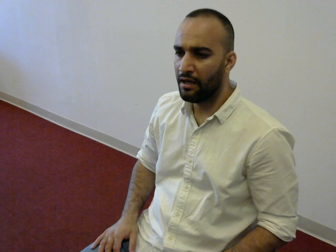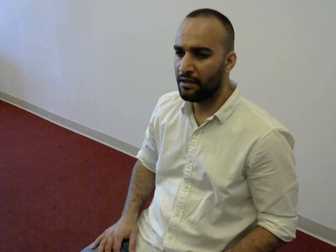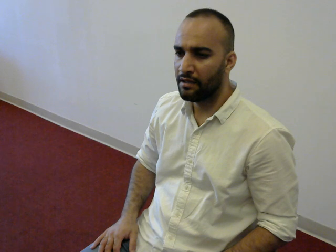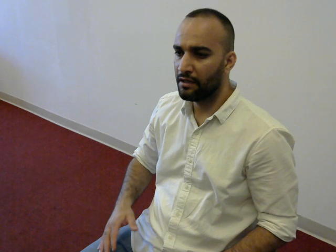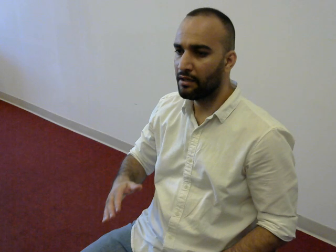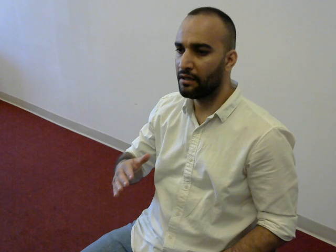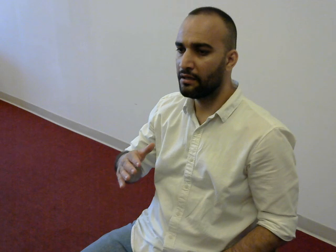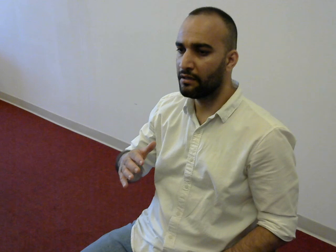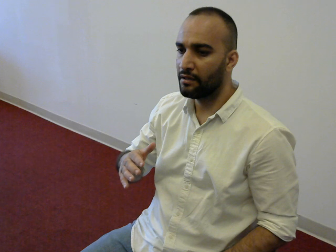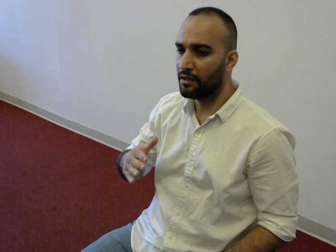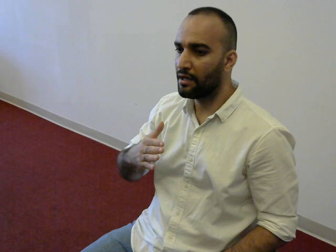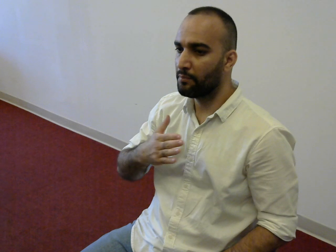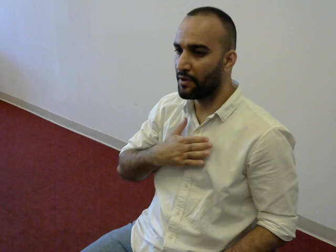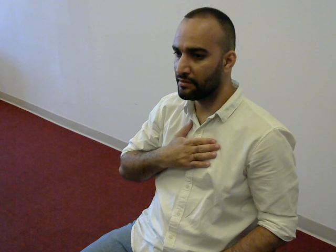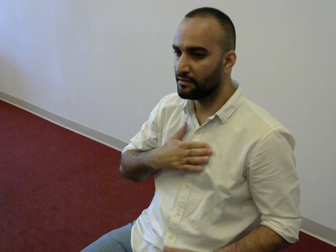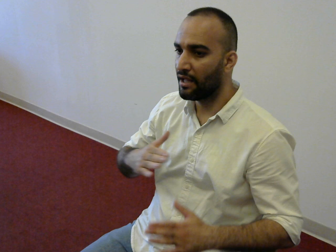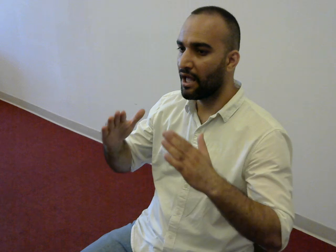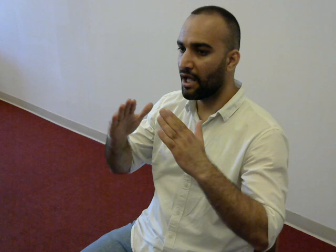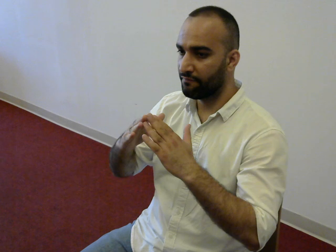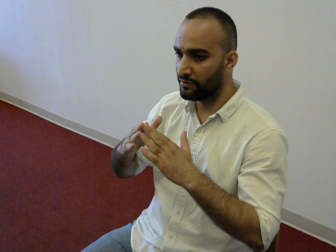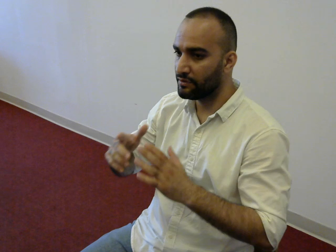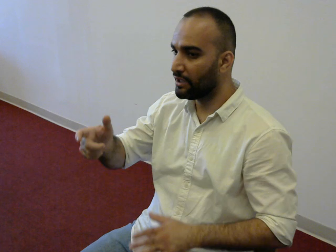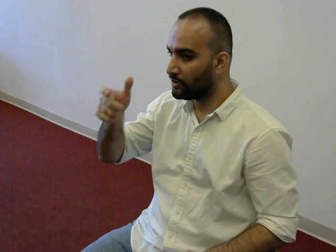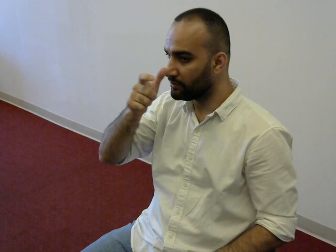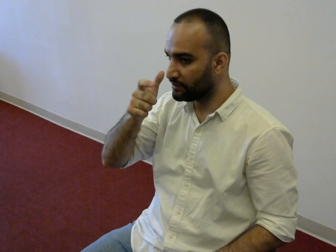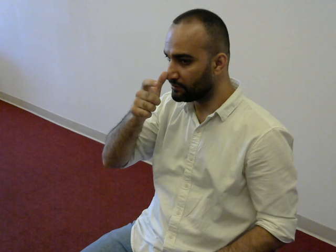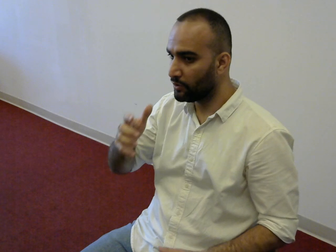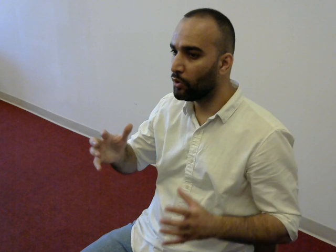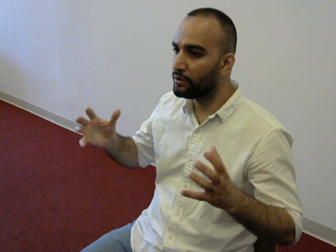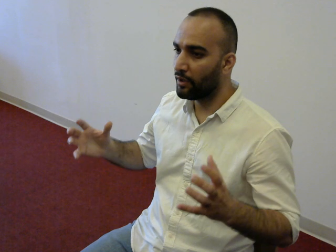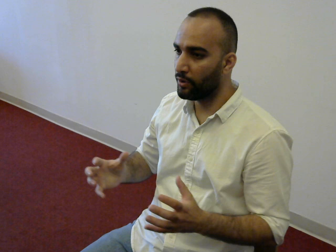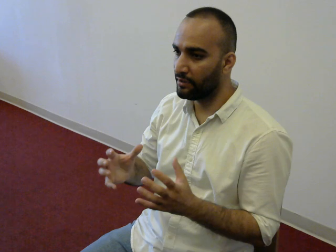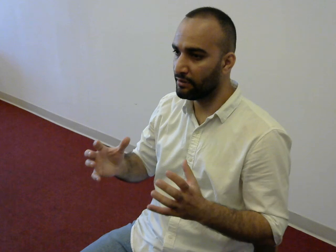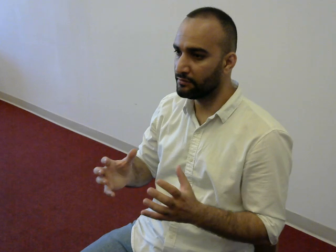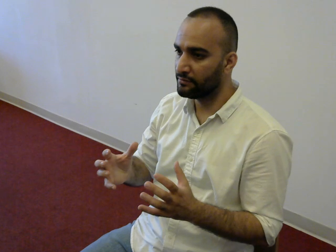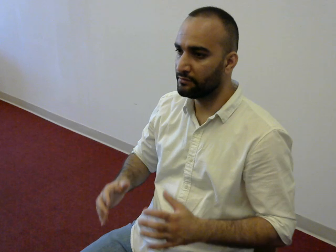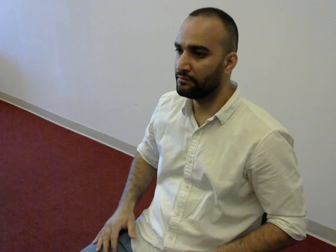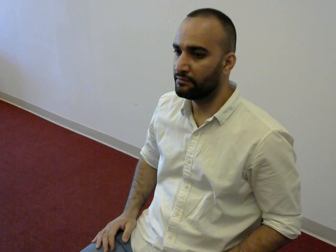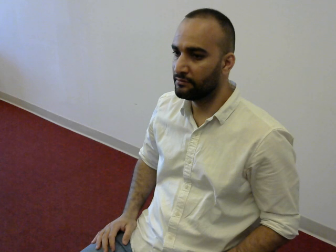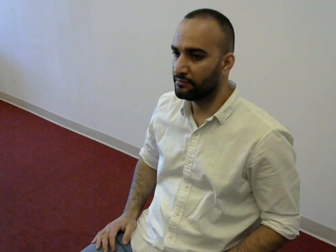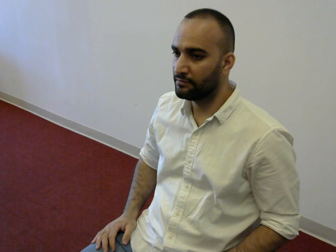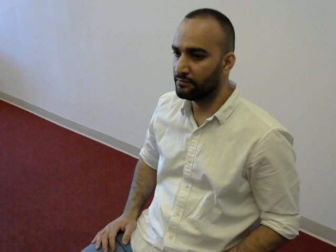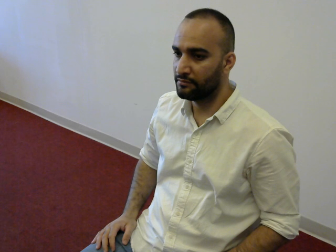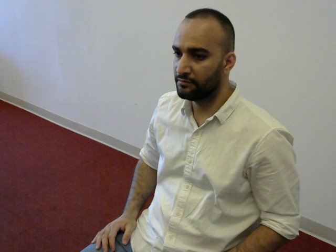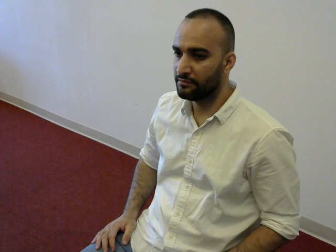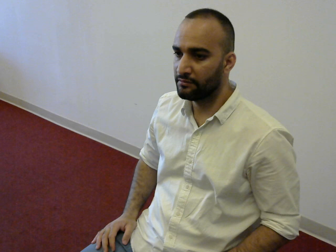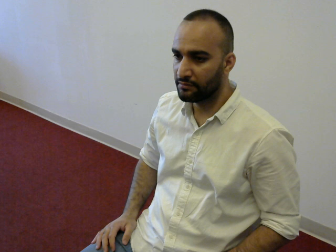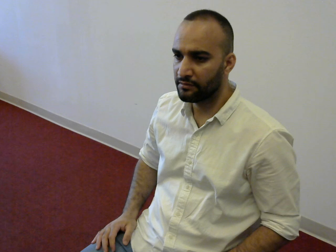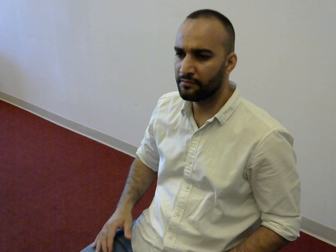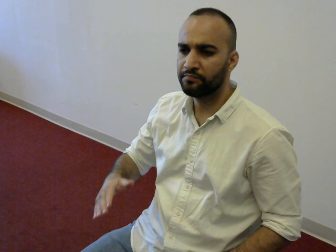Mən evdə it saxlayıram